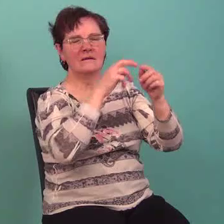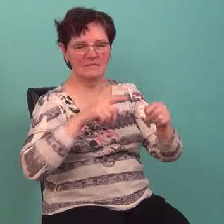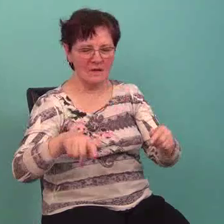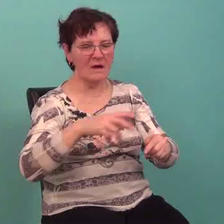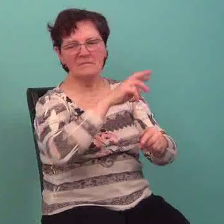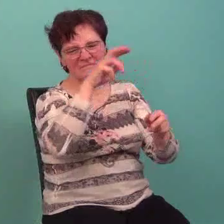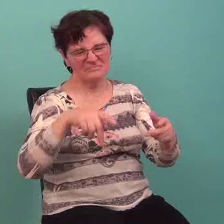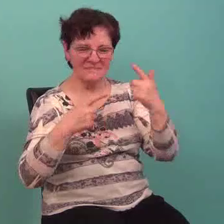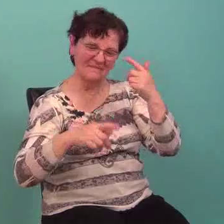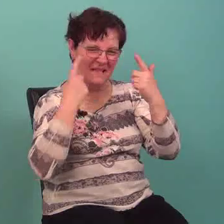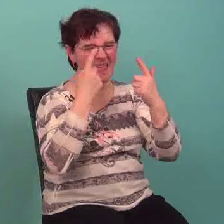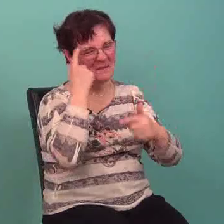On spadł, nie wiem, nie pamiętam.